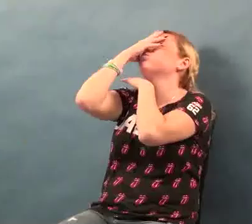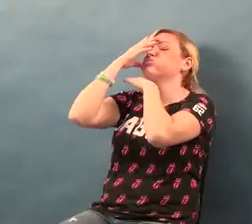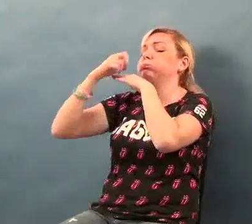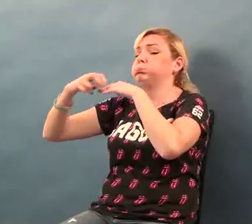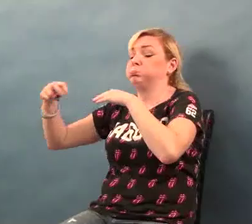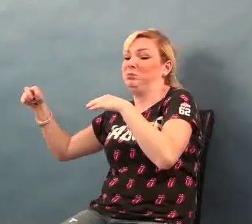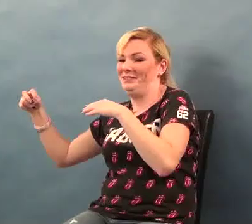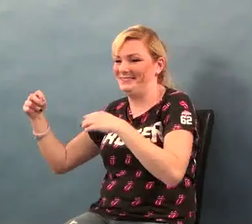Kot odszedł.